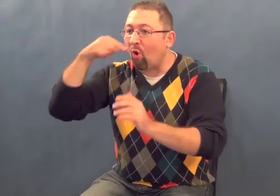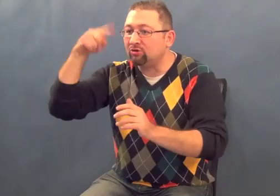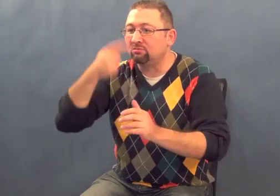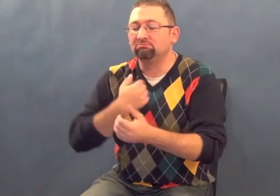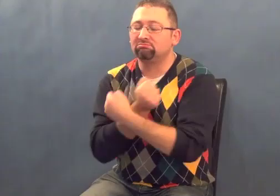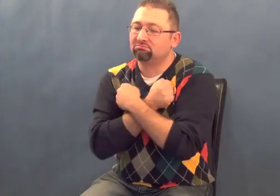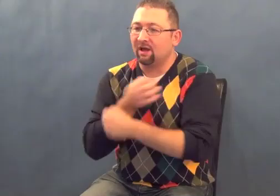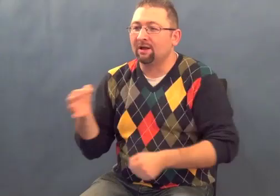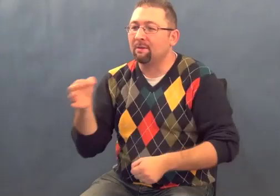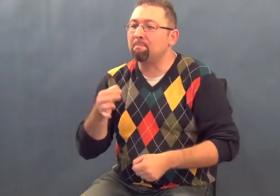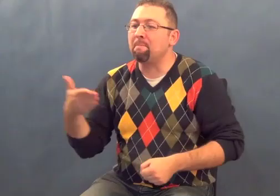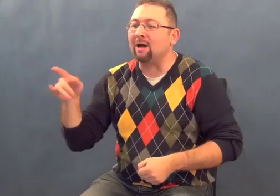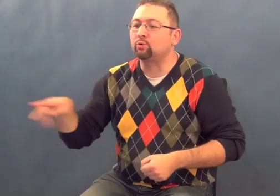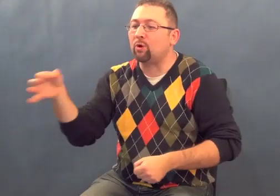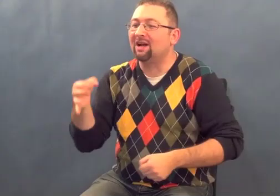Kocham mazurskie jeziora.